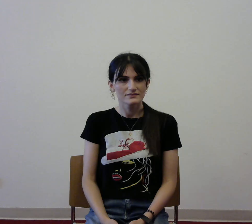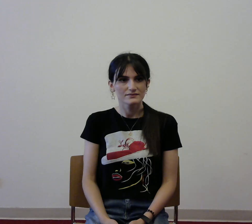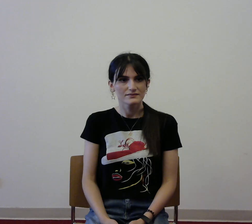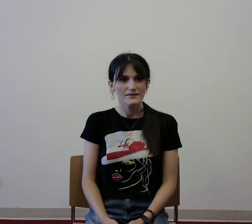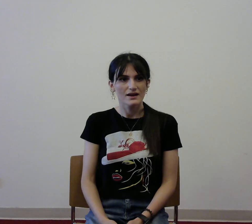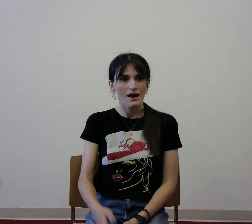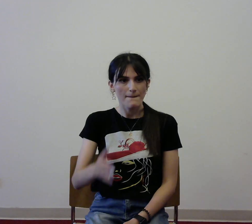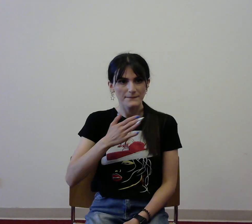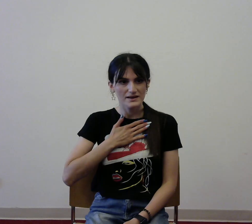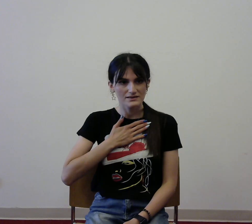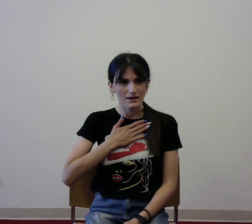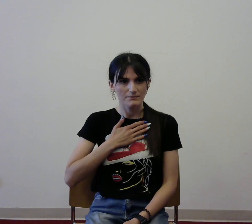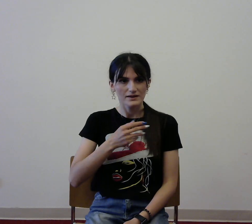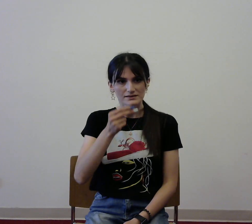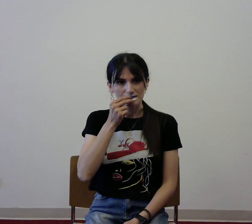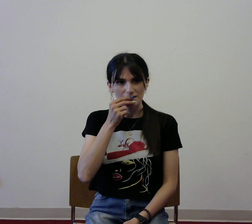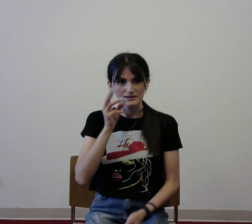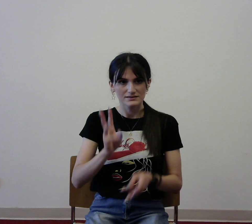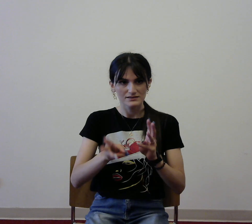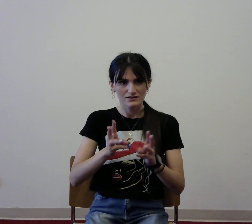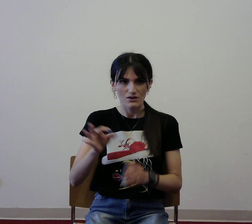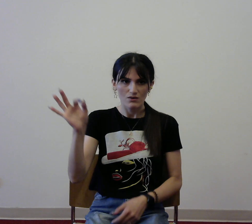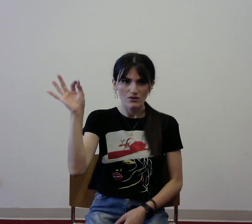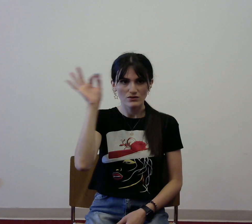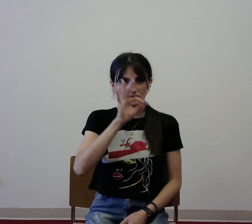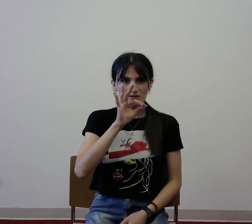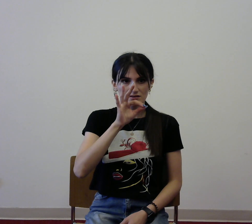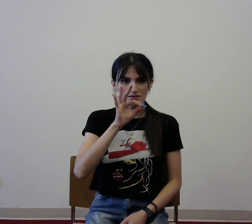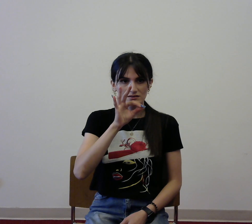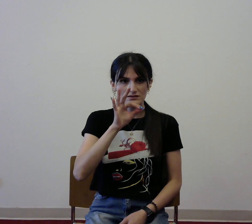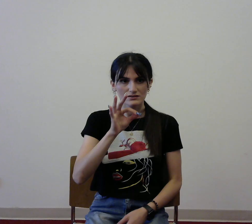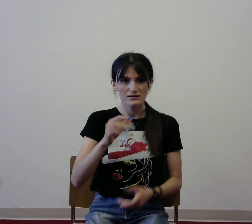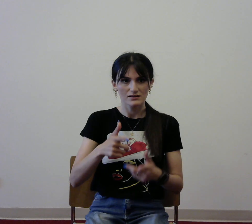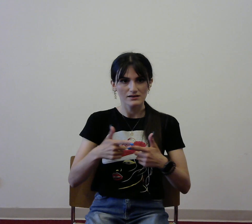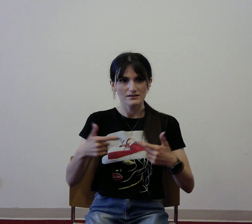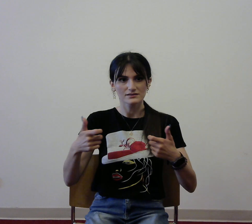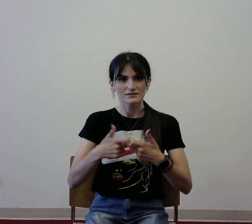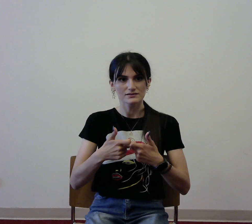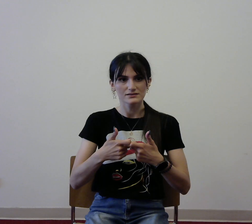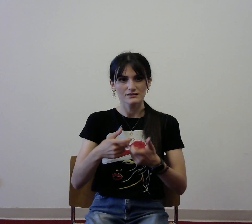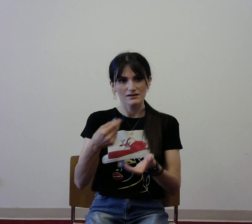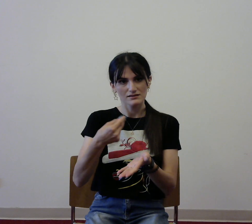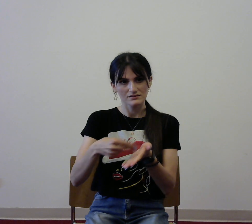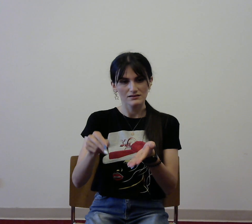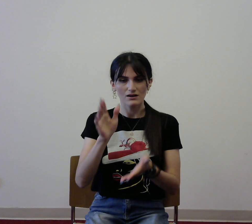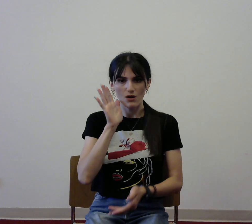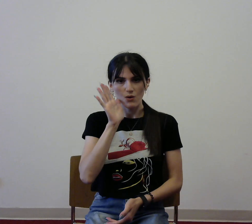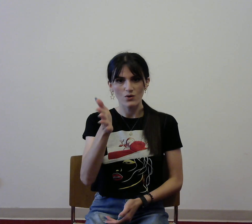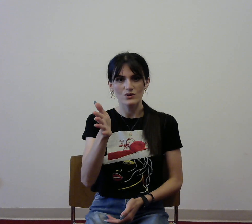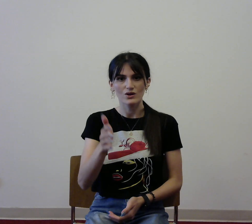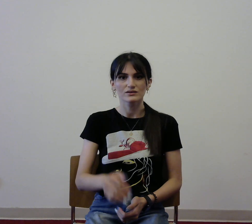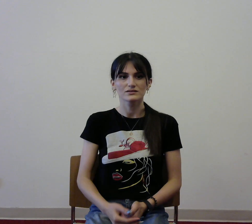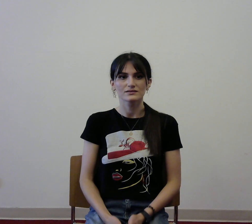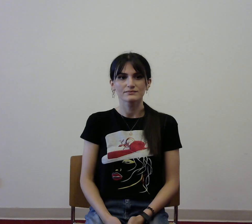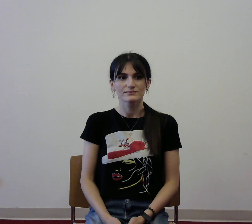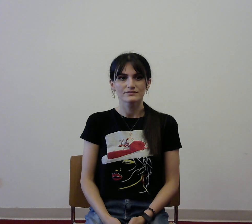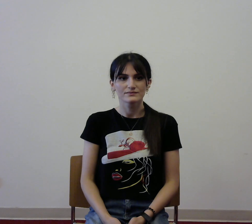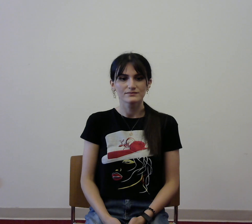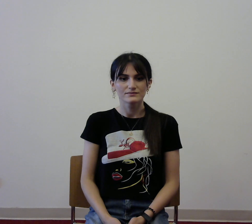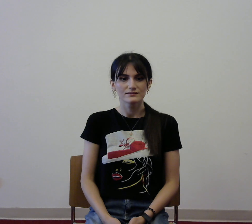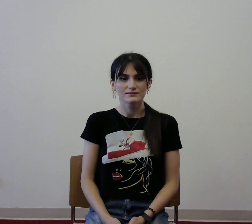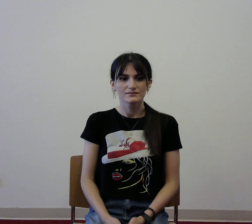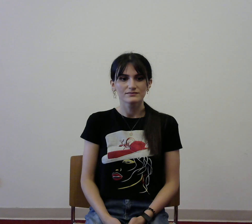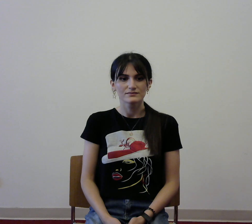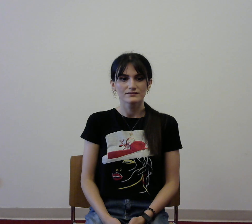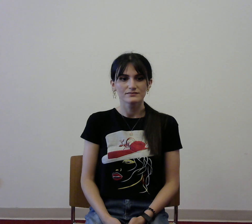Mən mətbəx üçün qab almalıyam